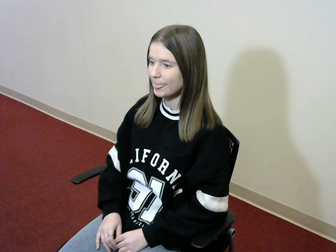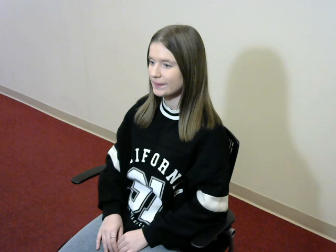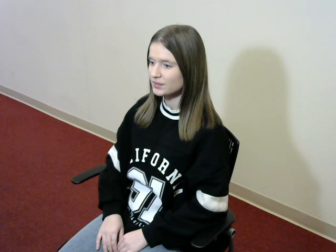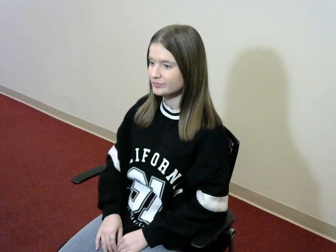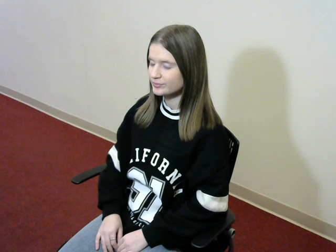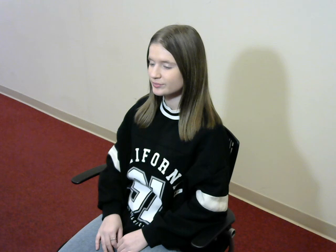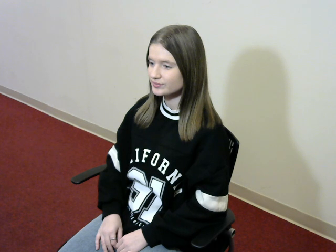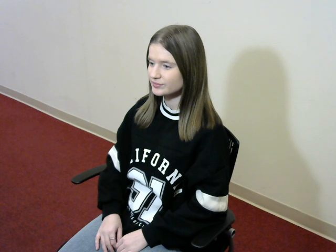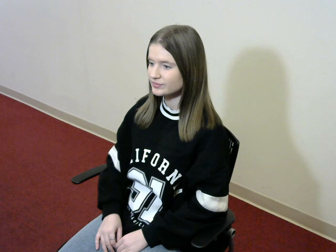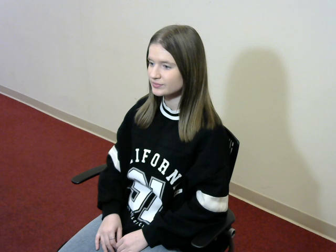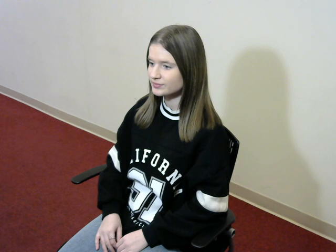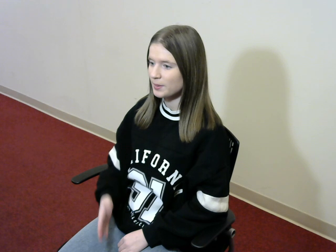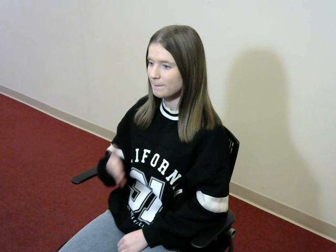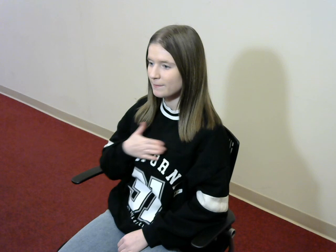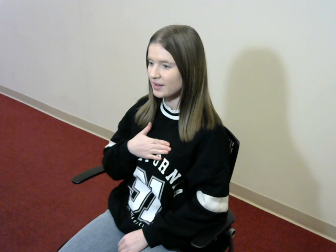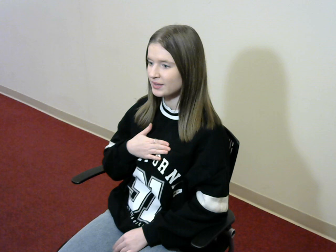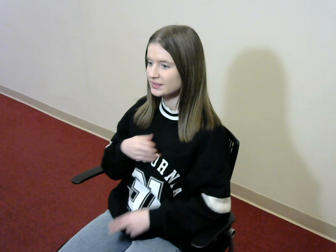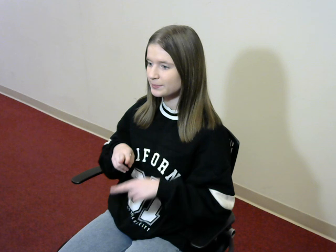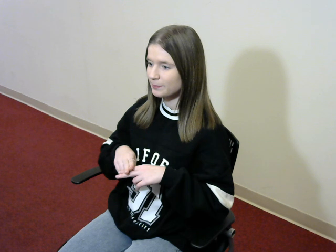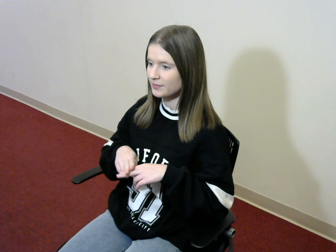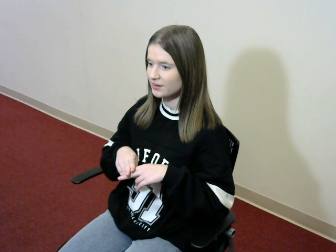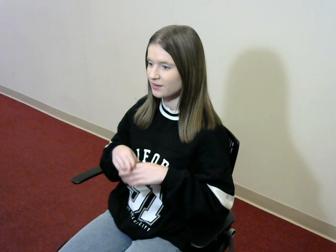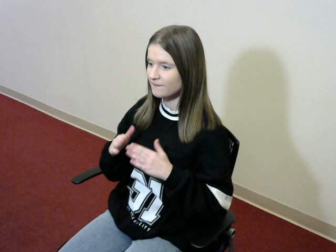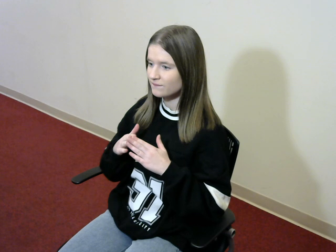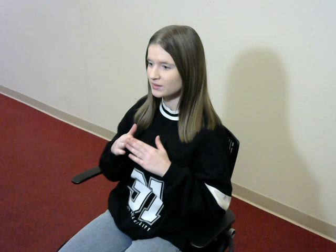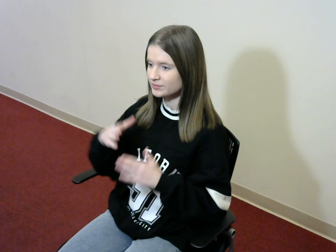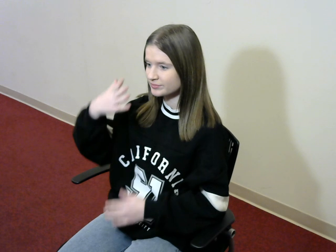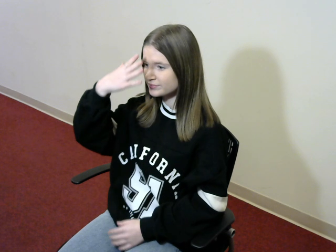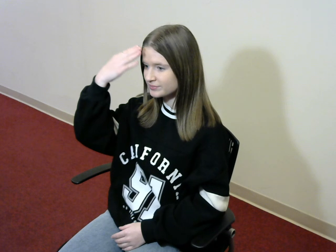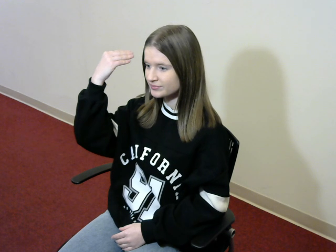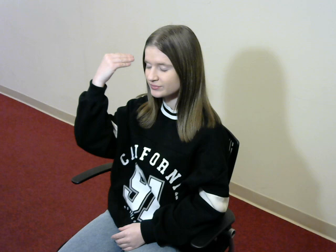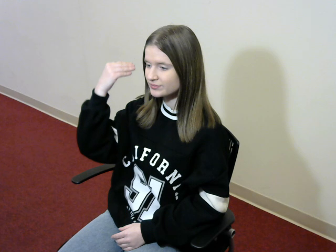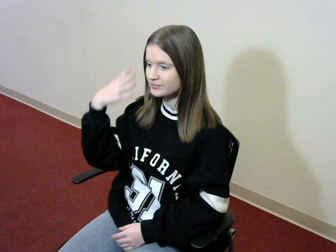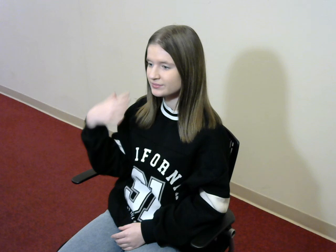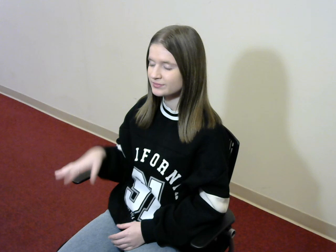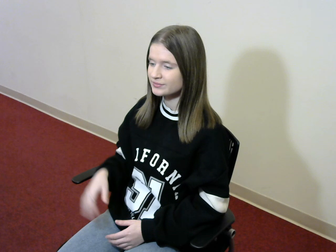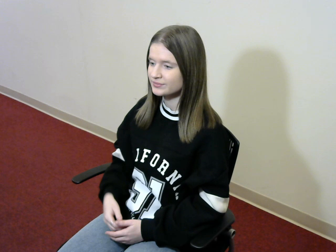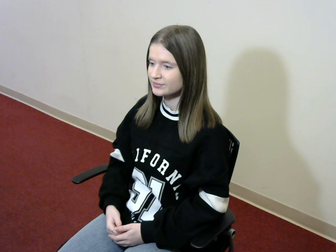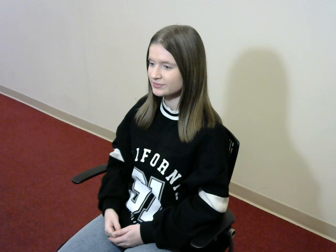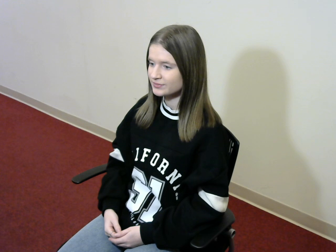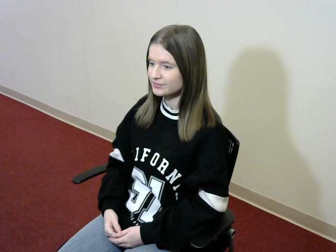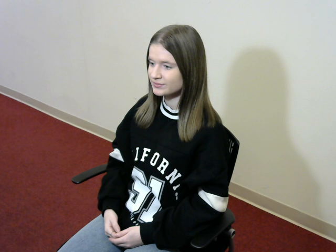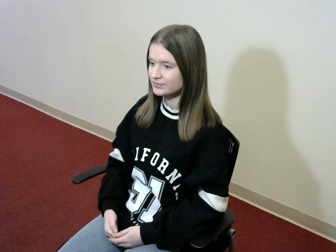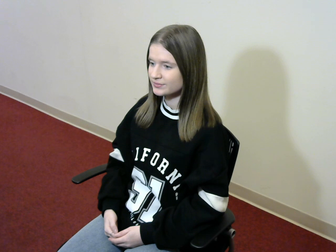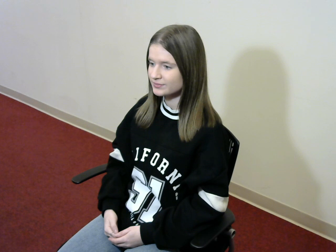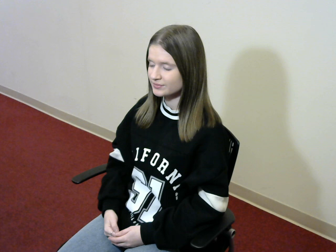Mən şəxsiyyət vəsiqəsini evdə unutmuşam